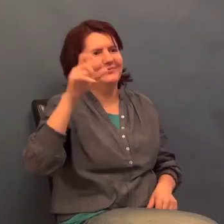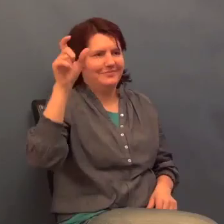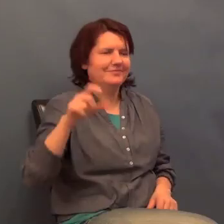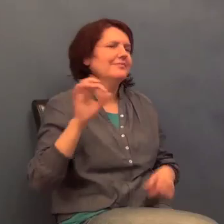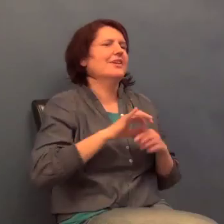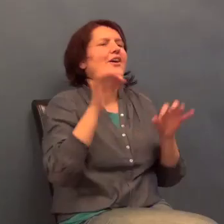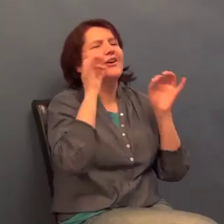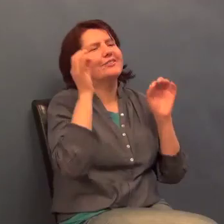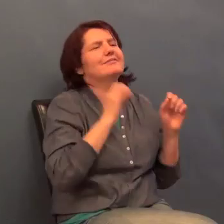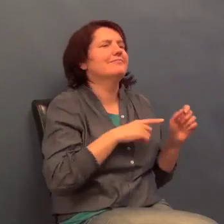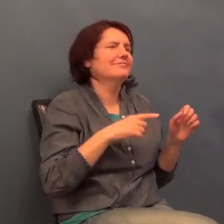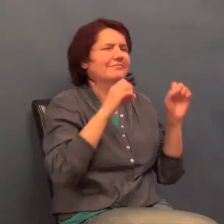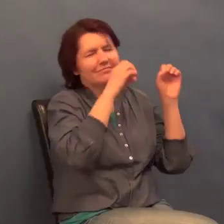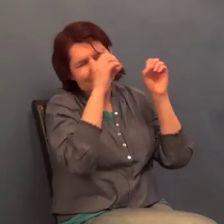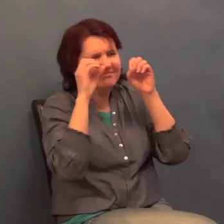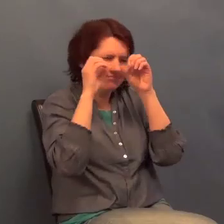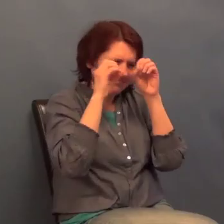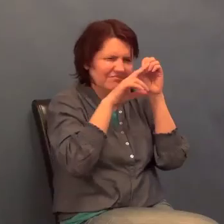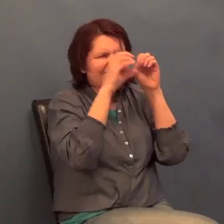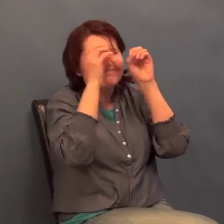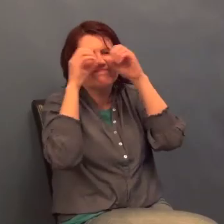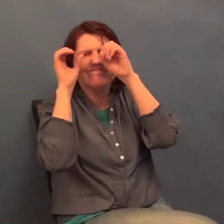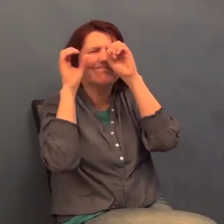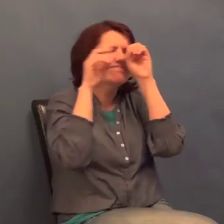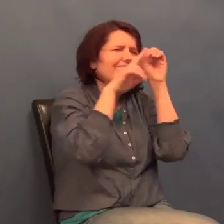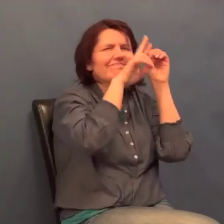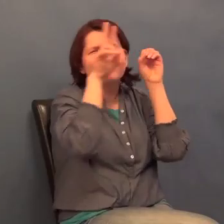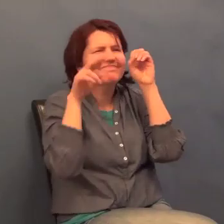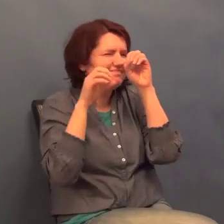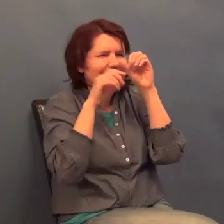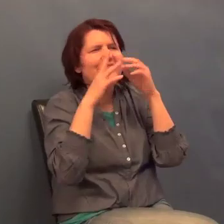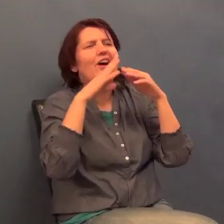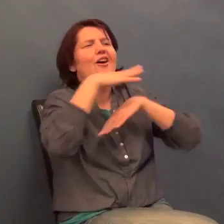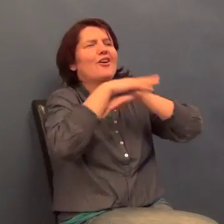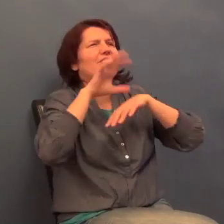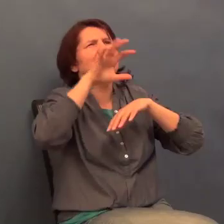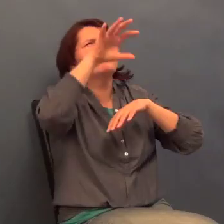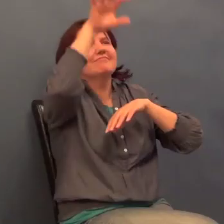Kot rozgląda się przez lornetkę, obserwuje okna jedno nad drugim.